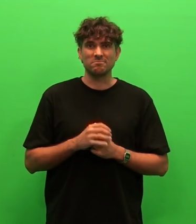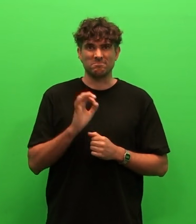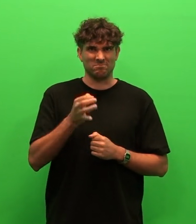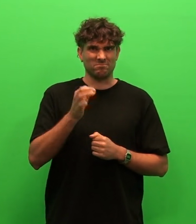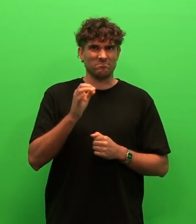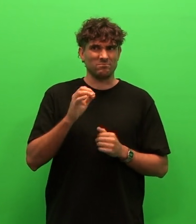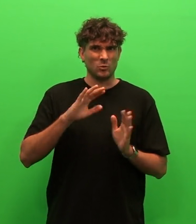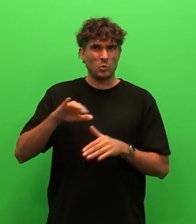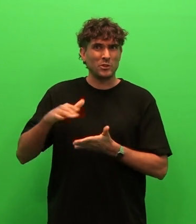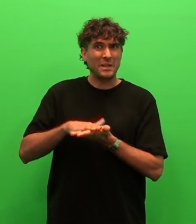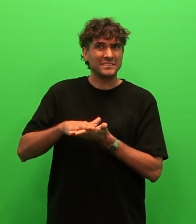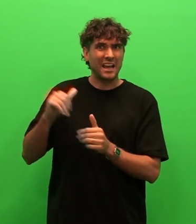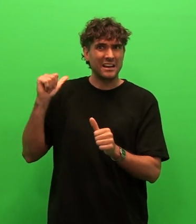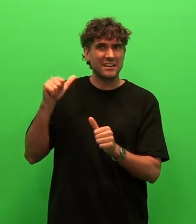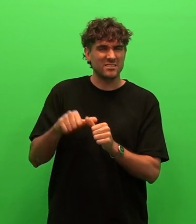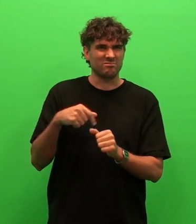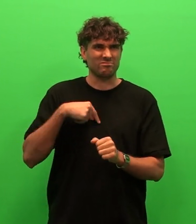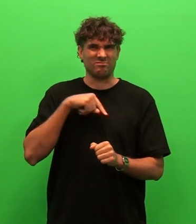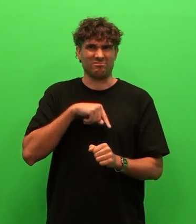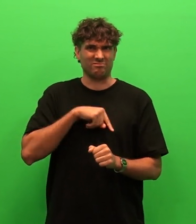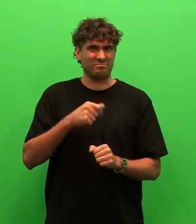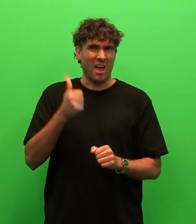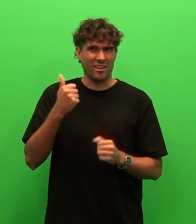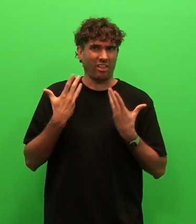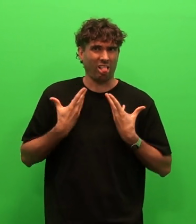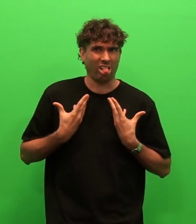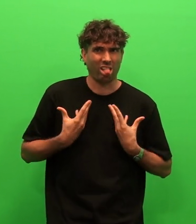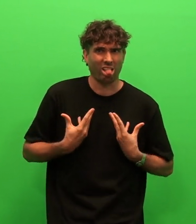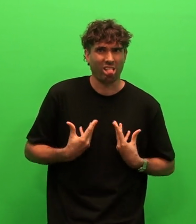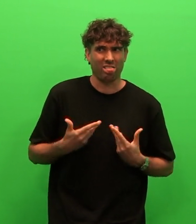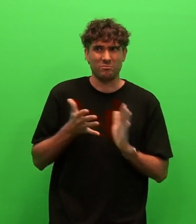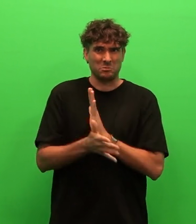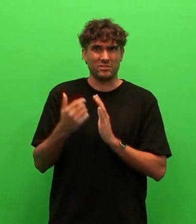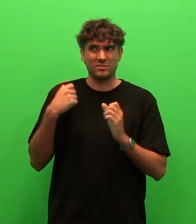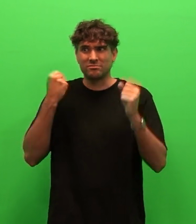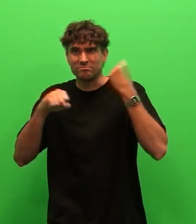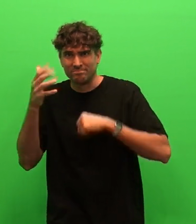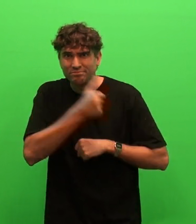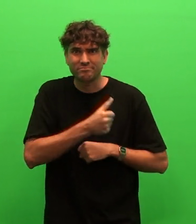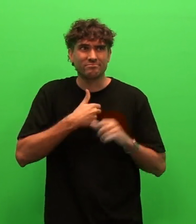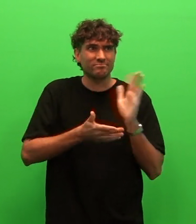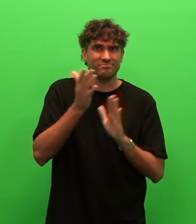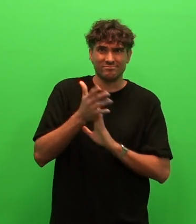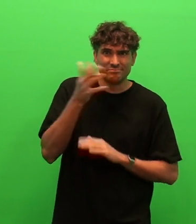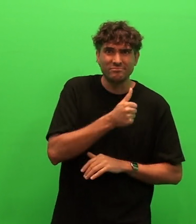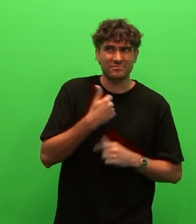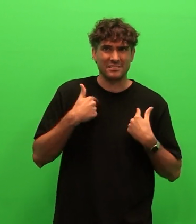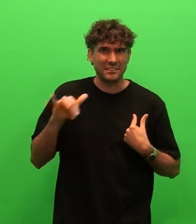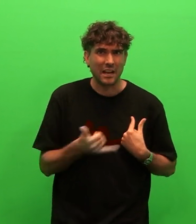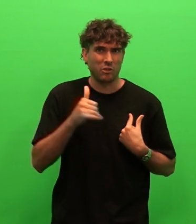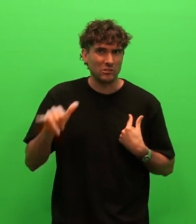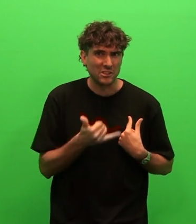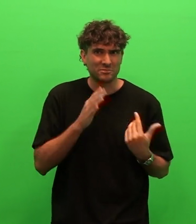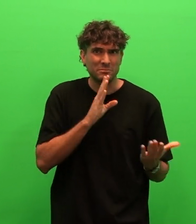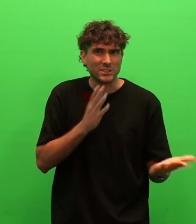Sí, els últims mesos m'he sentit més deprimit perquè no em podia moure, no podia sortir, m'he sentit molt cansat, què em passa?